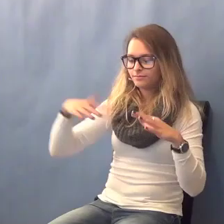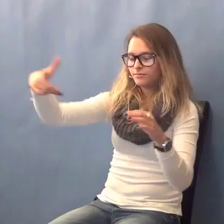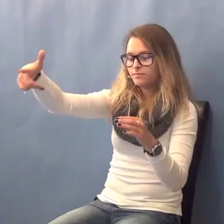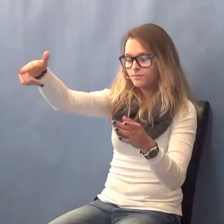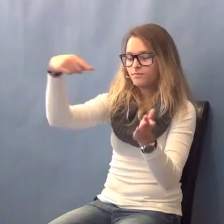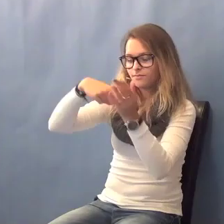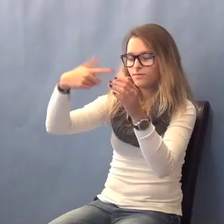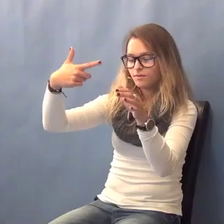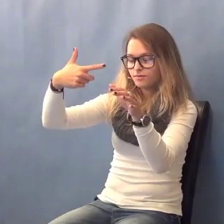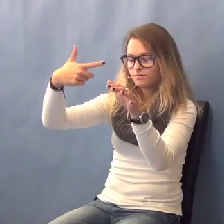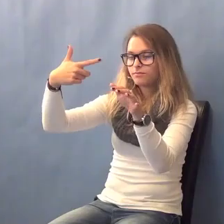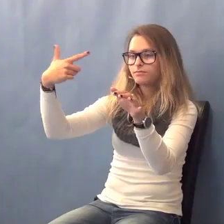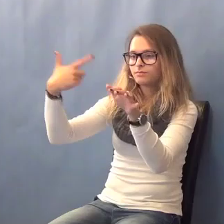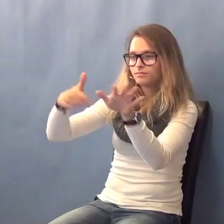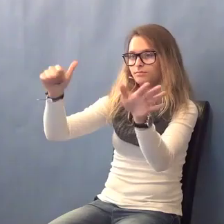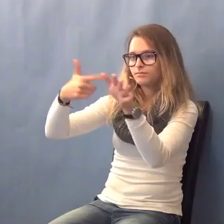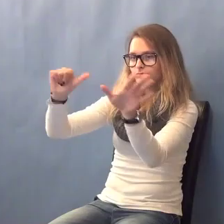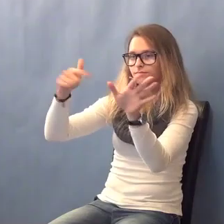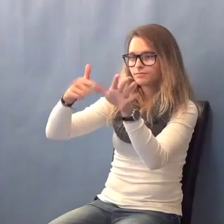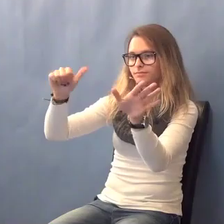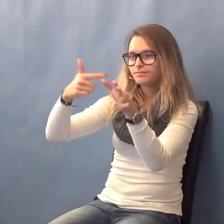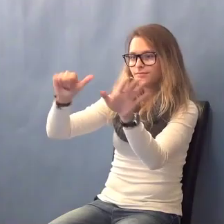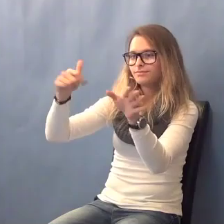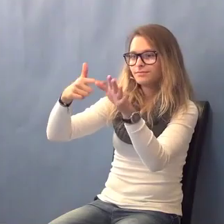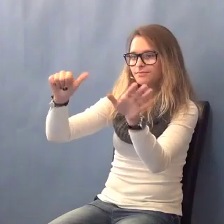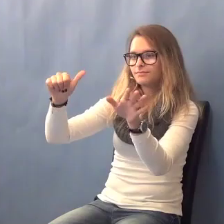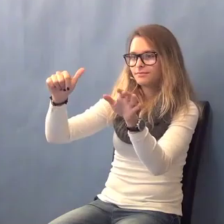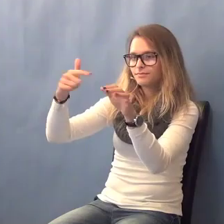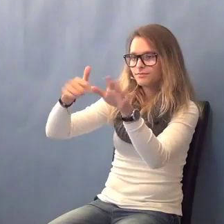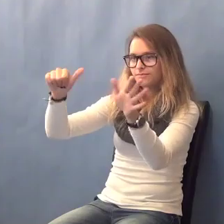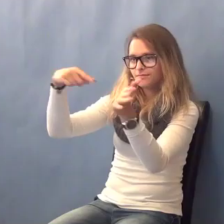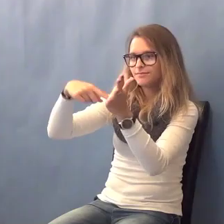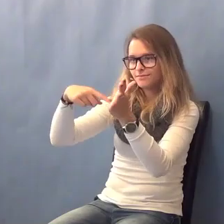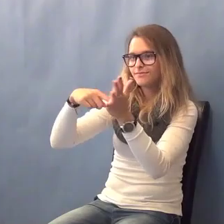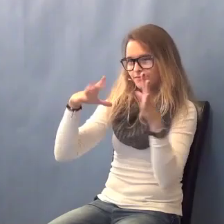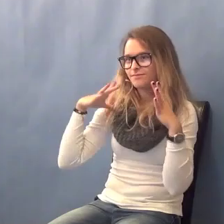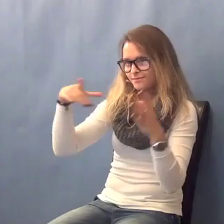Dwudziestego szóstego, tak to termin mamy wolne.